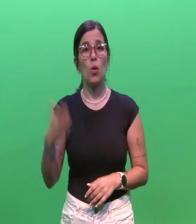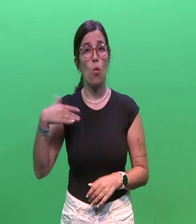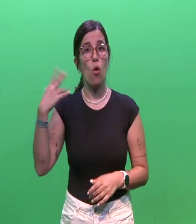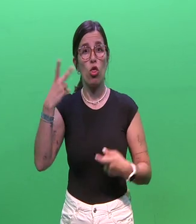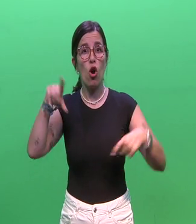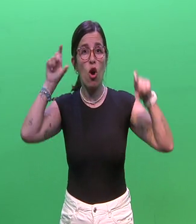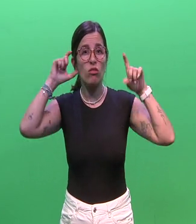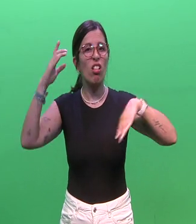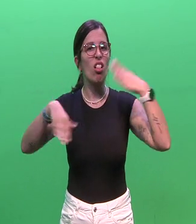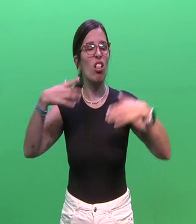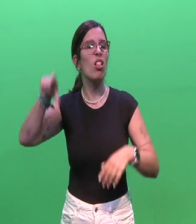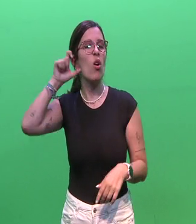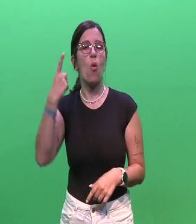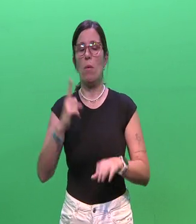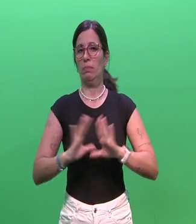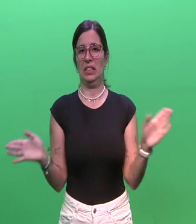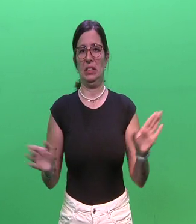Fa temps portava dos audiòfons, ara només en porto un.